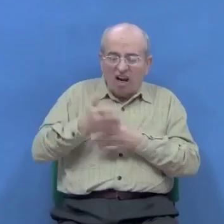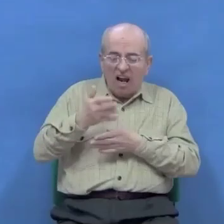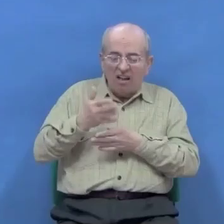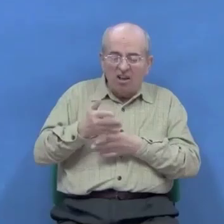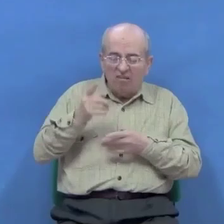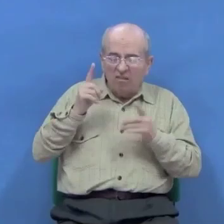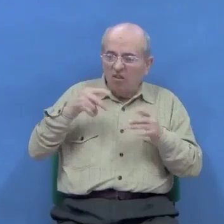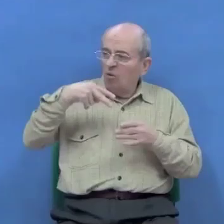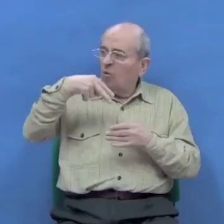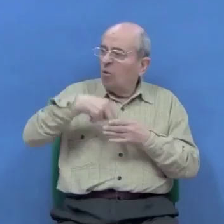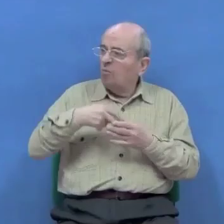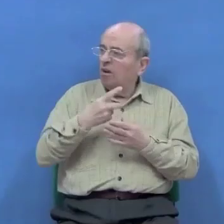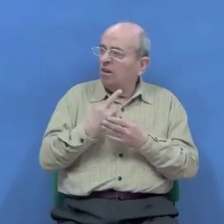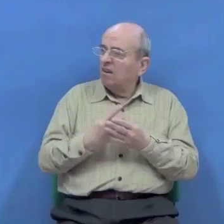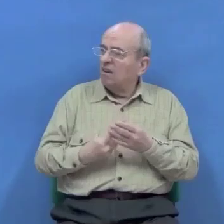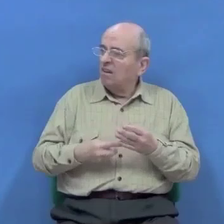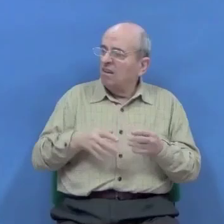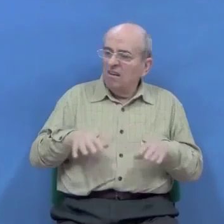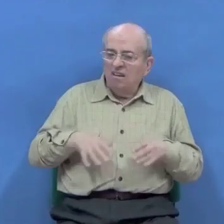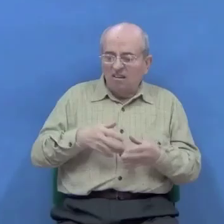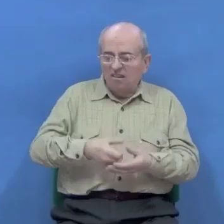Woła ratunku, bo się topi.